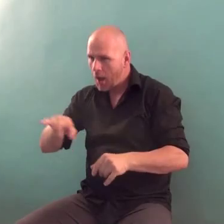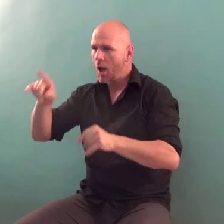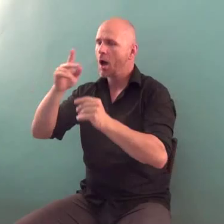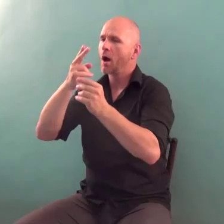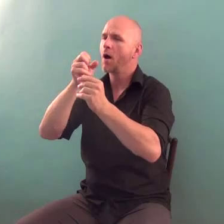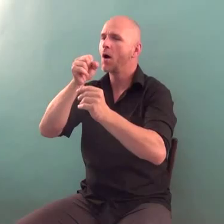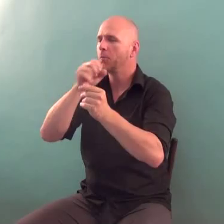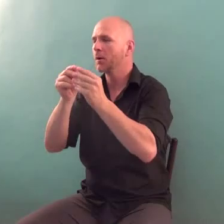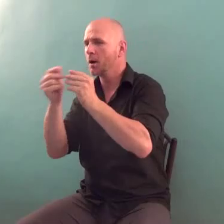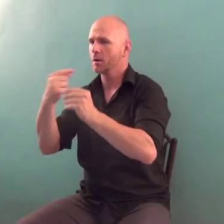Babcia daje pieniądze.